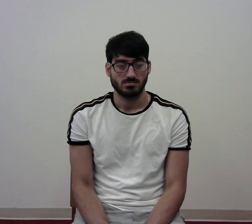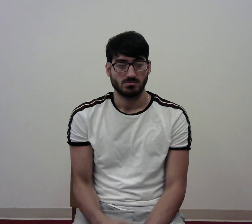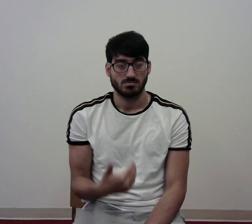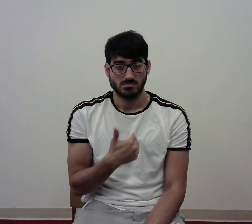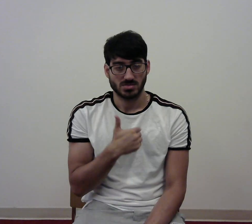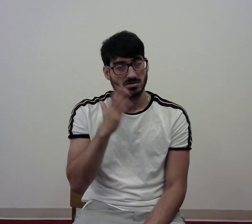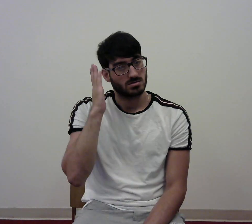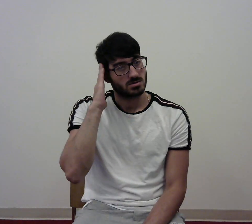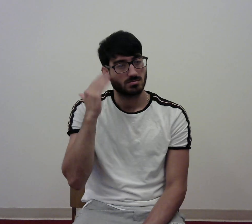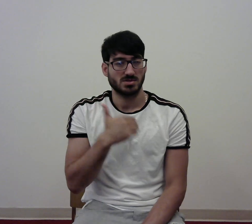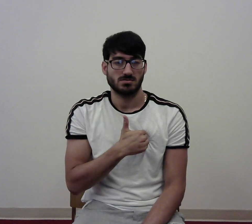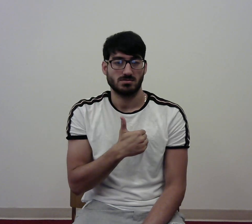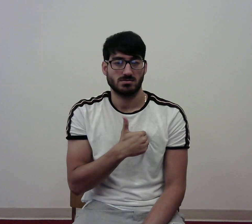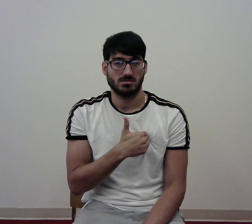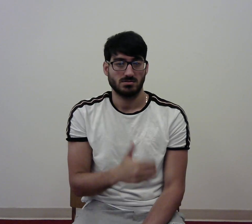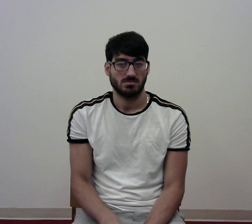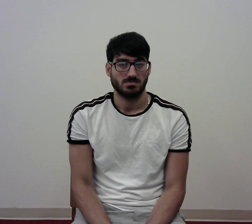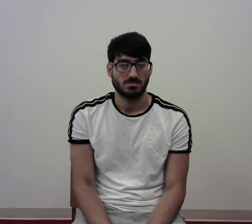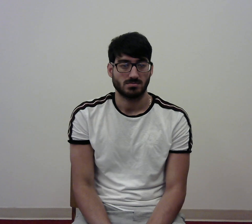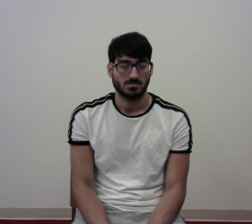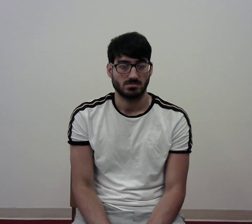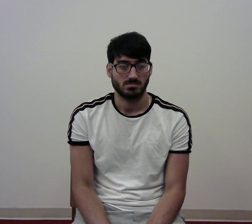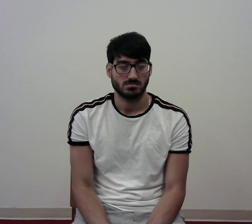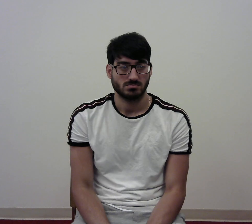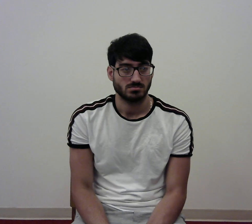Mən yatmaq istəyirəm